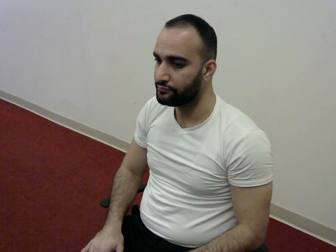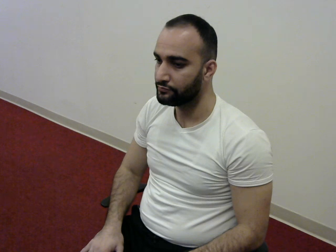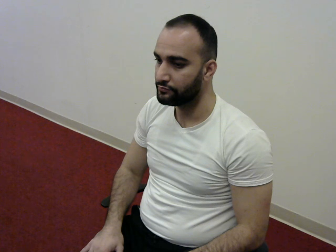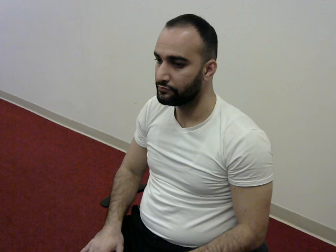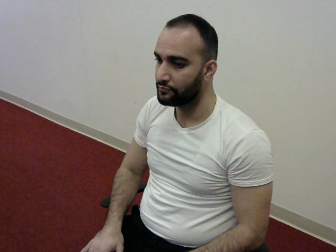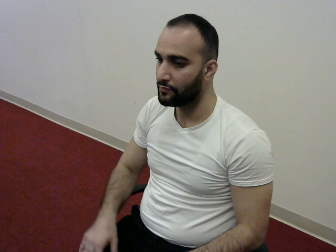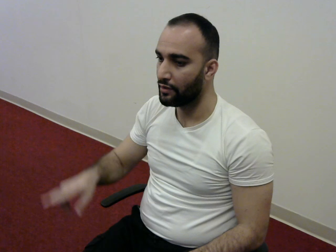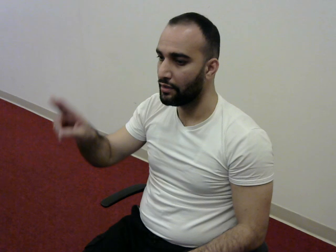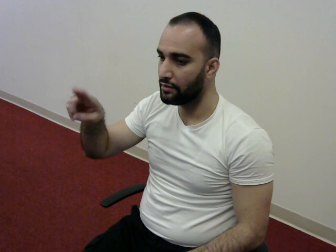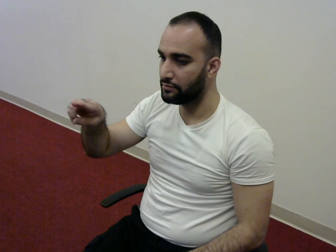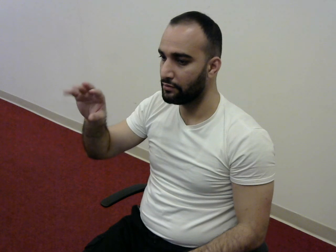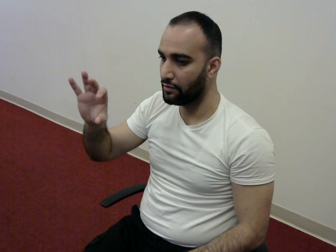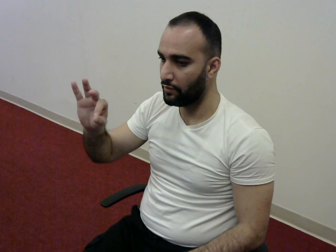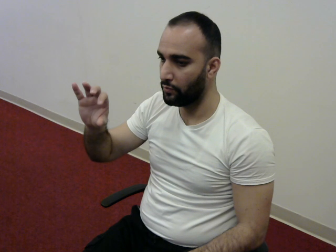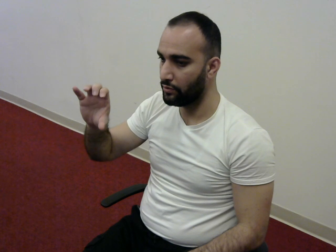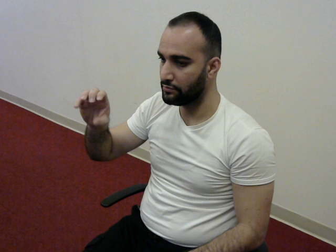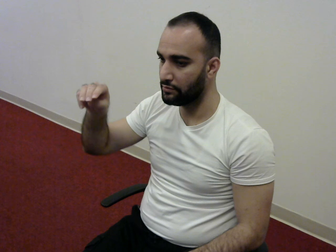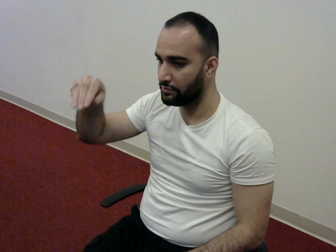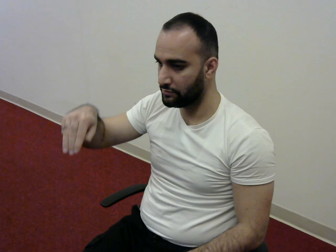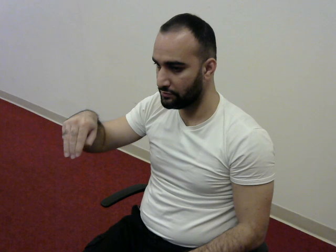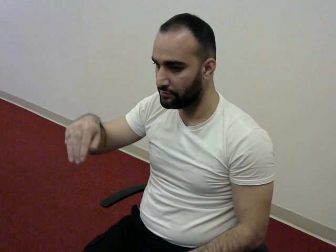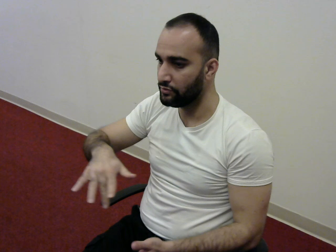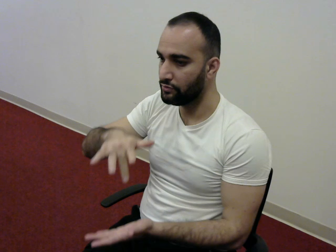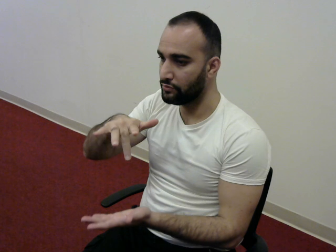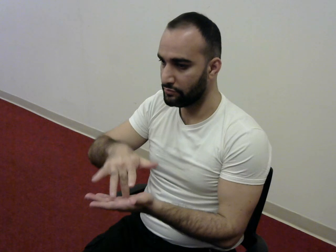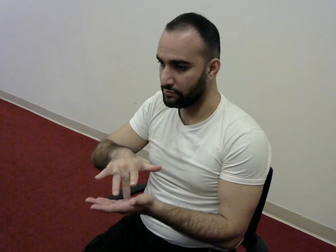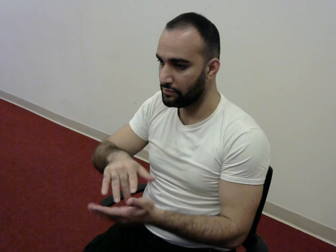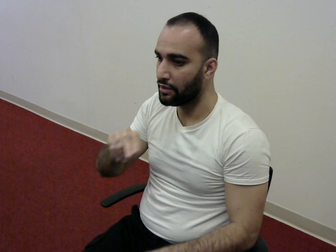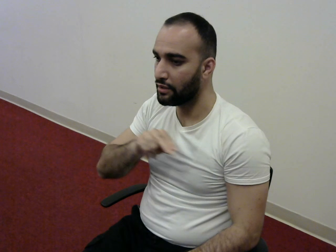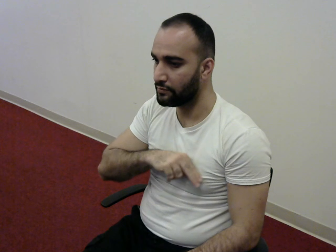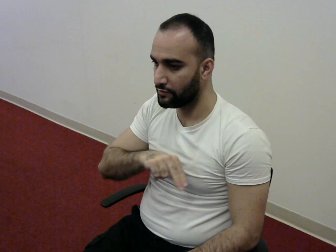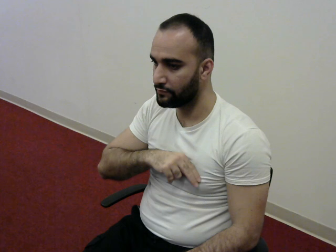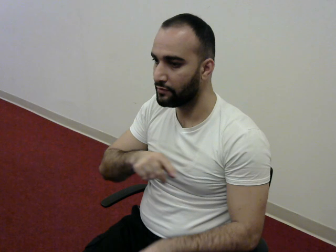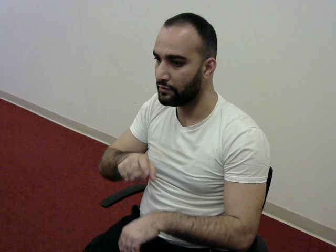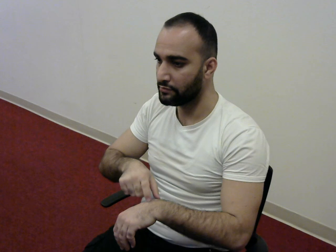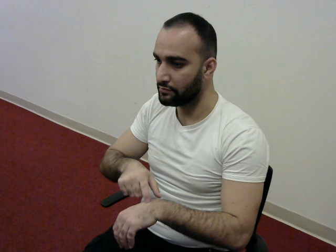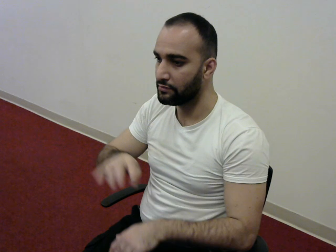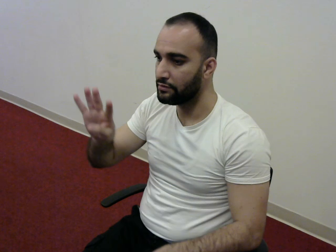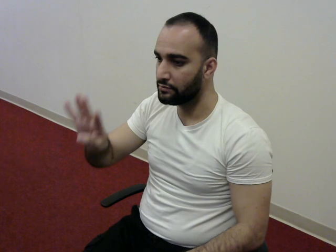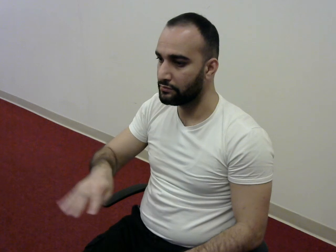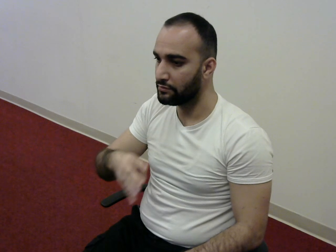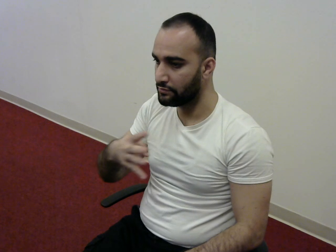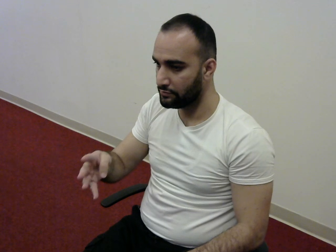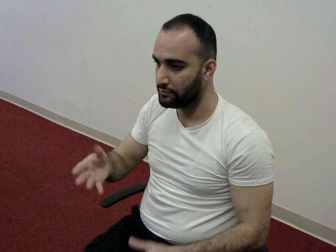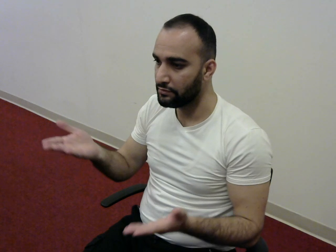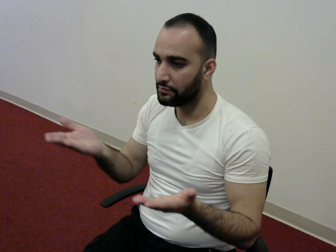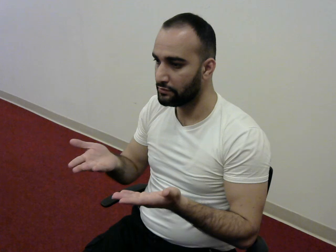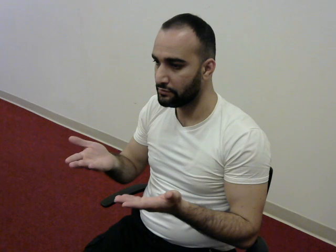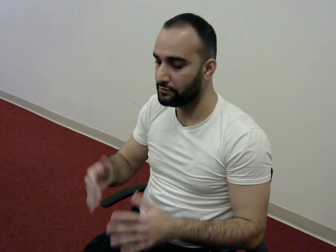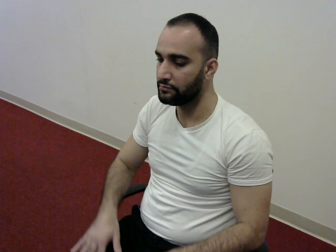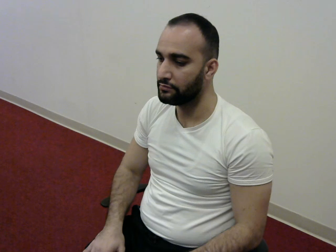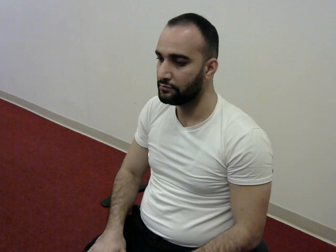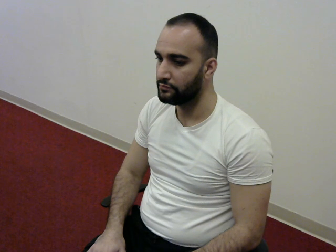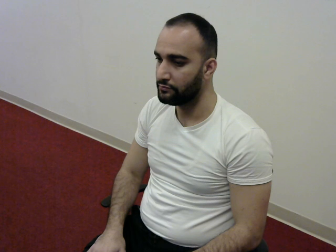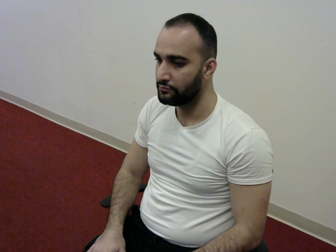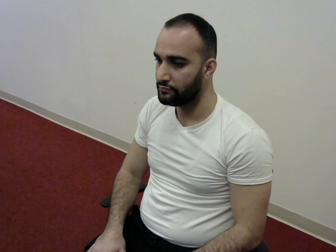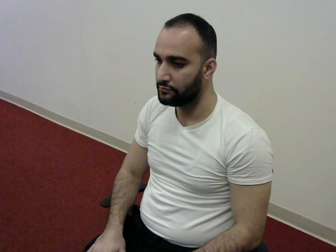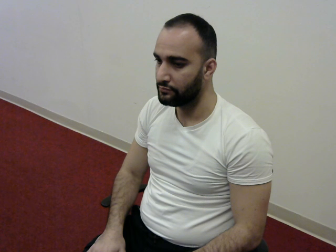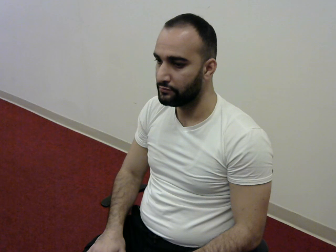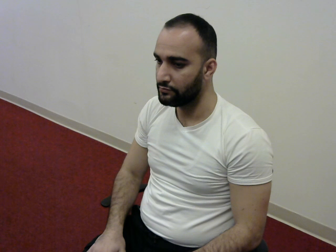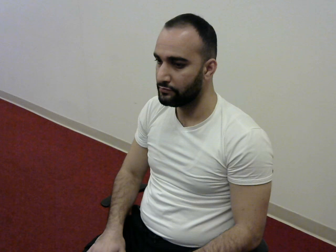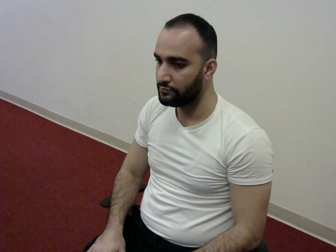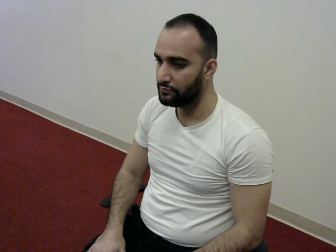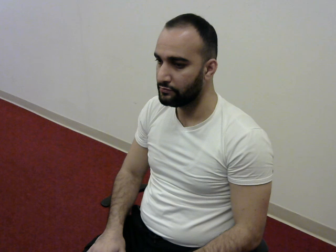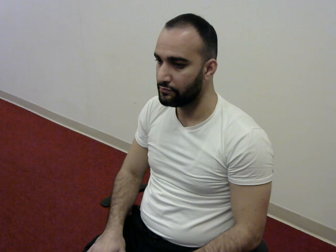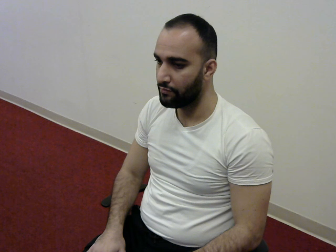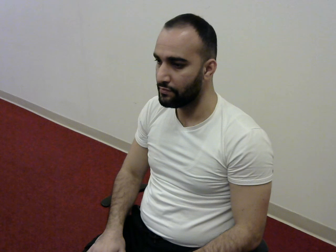DOST Mərkəzlərində iş saatı,qrafiki necədir?